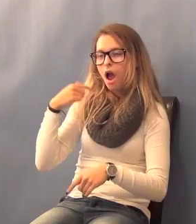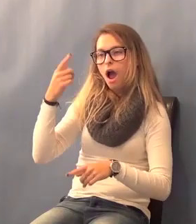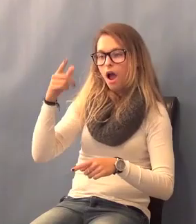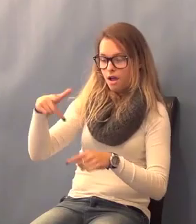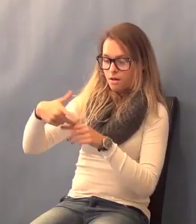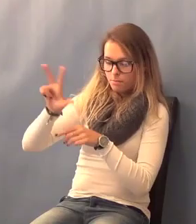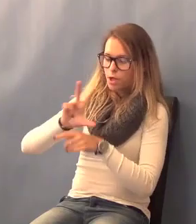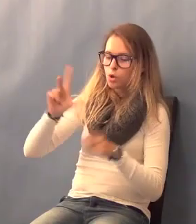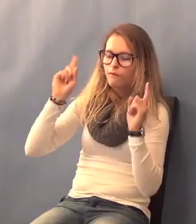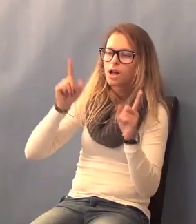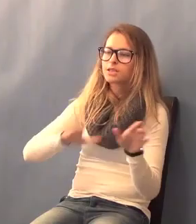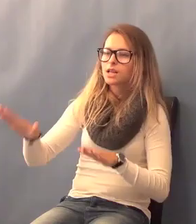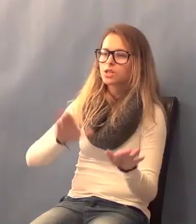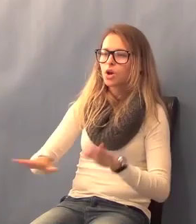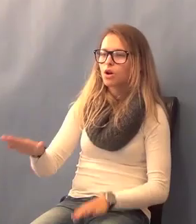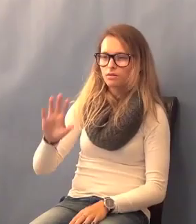To jest to o upadaniu, czy uwaga, że ślisko?